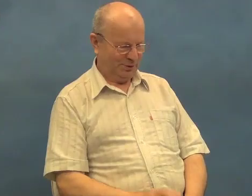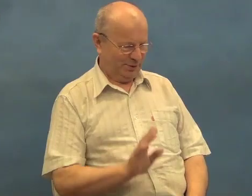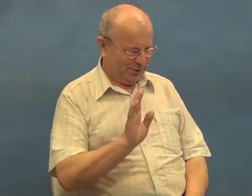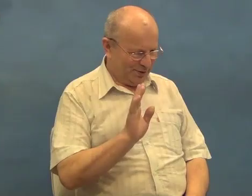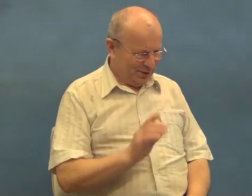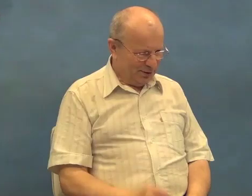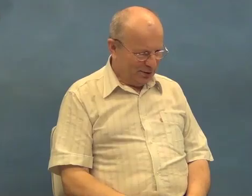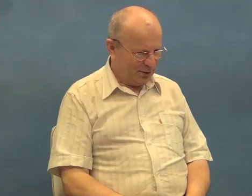Poczekaj.